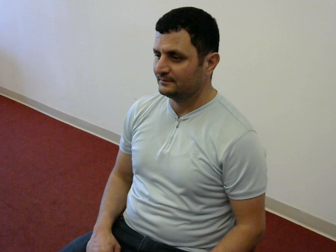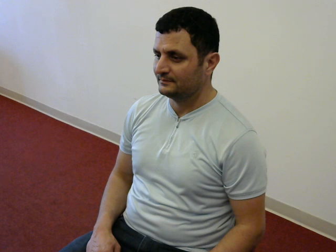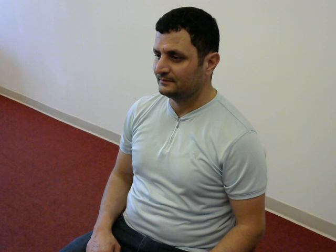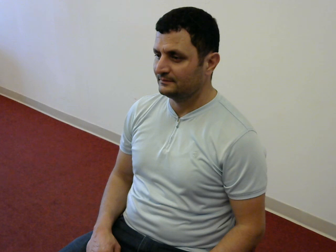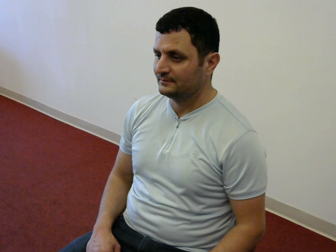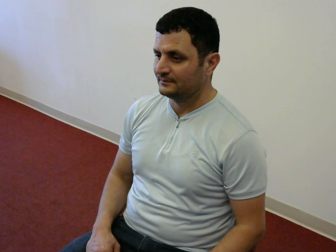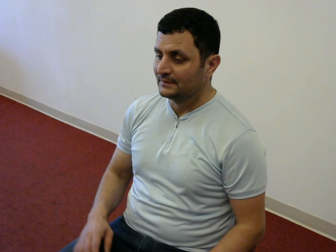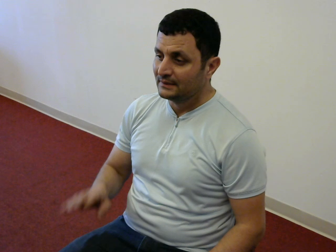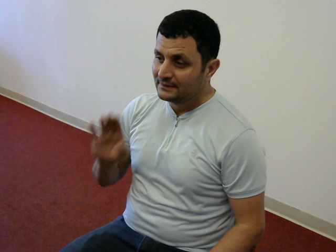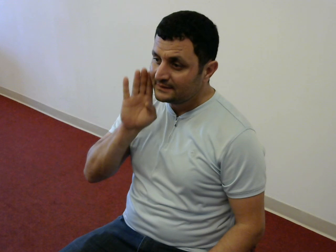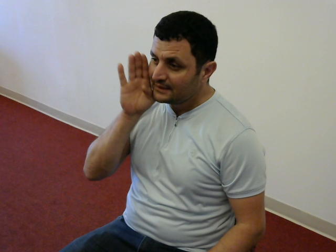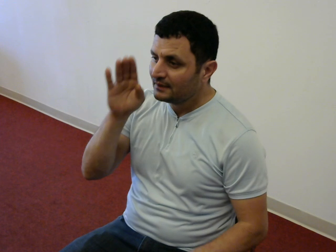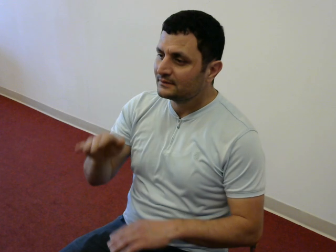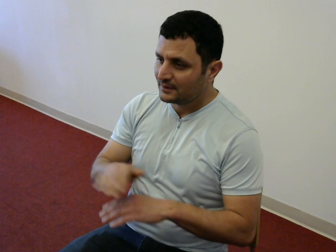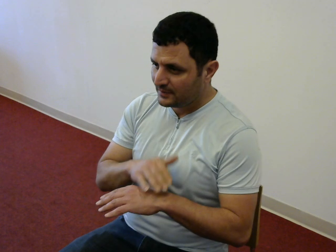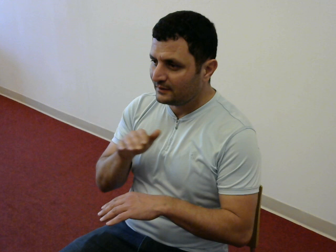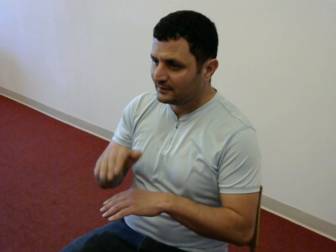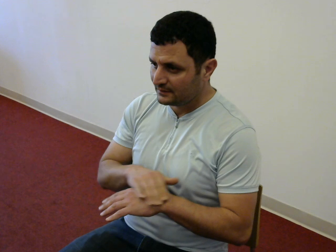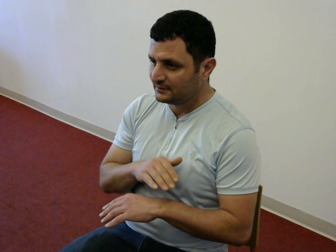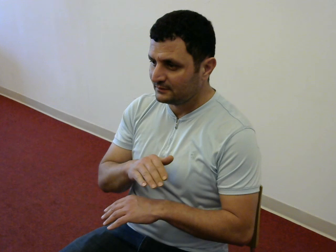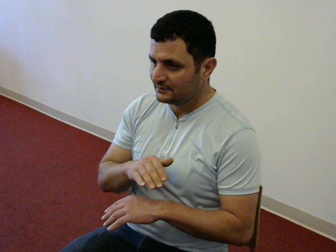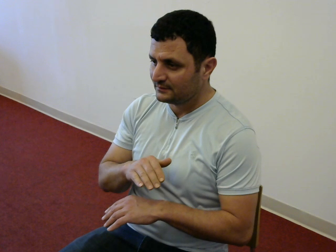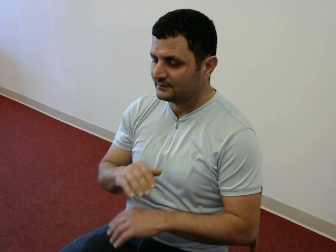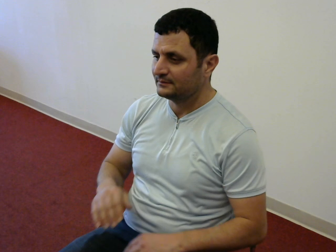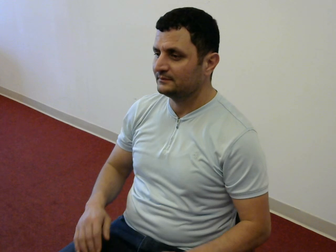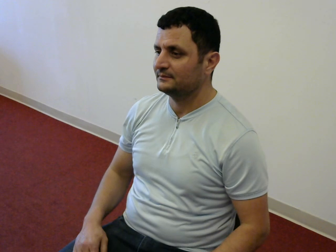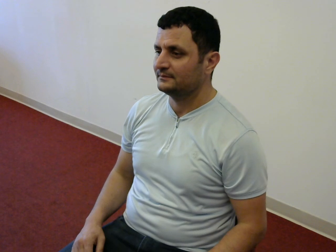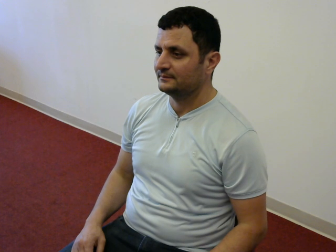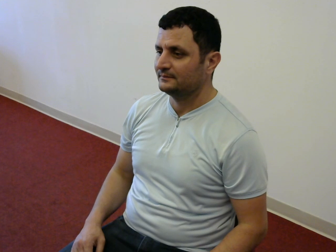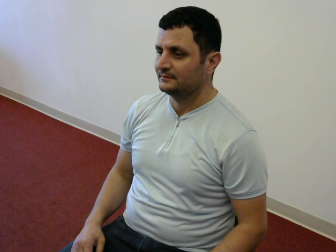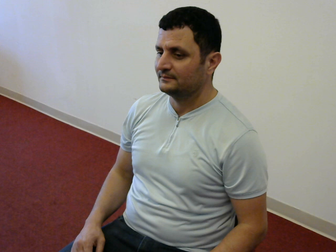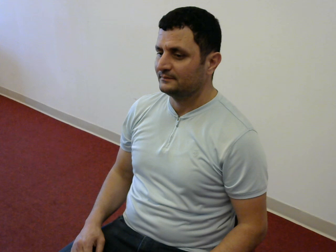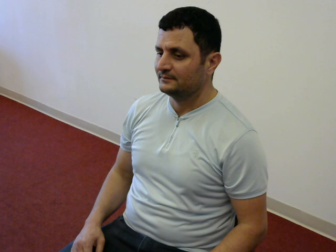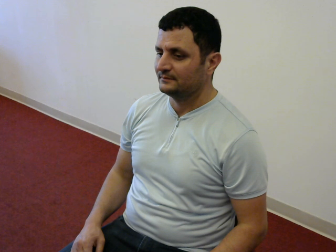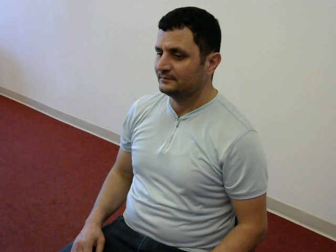Sabahınız xeyir